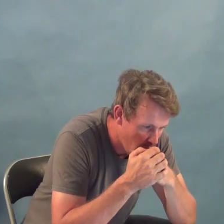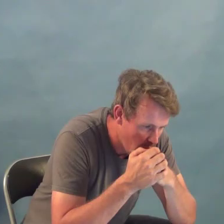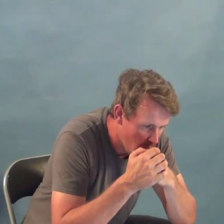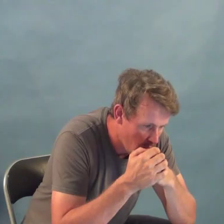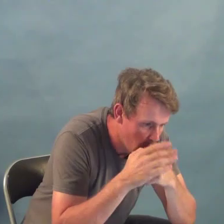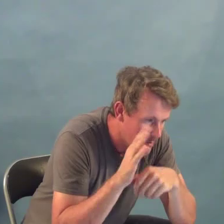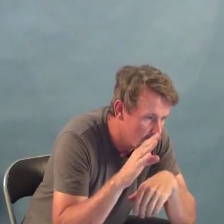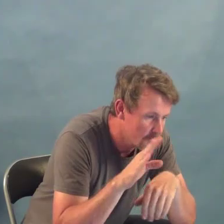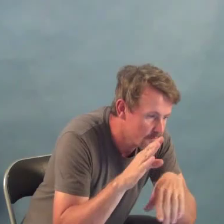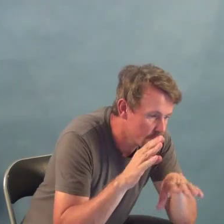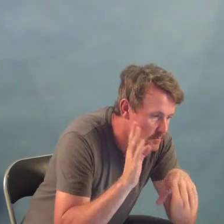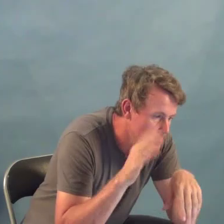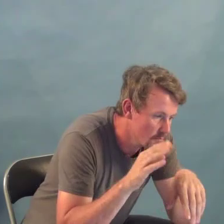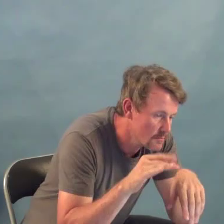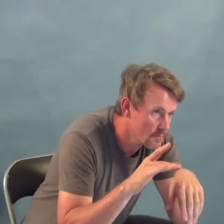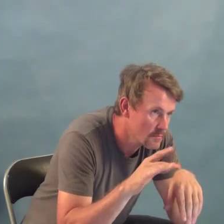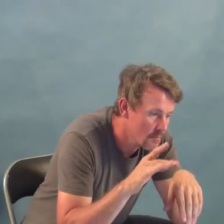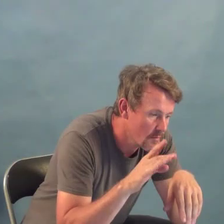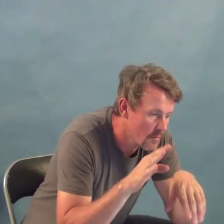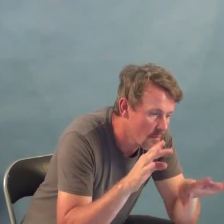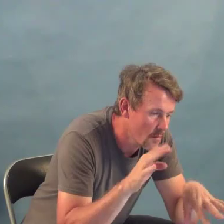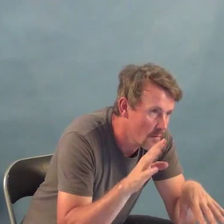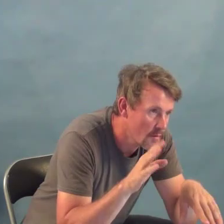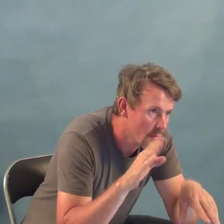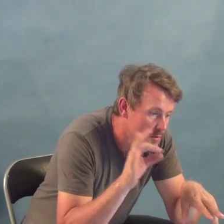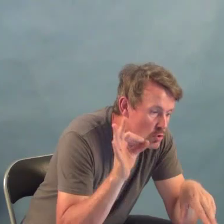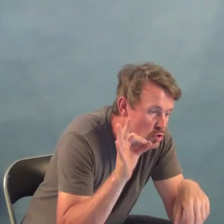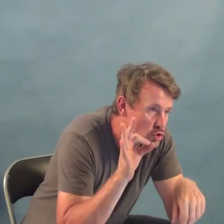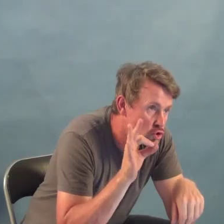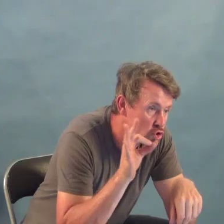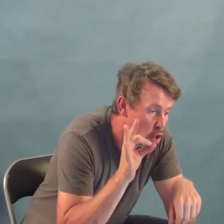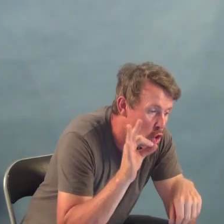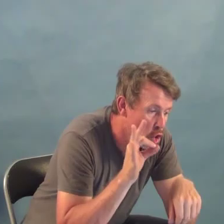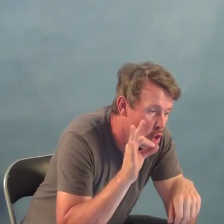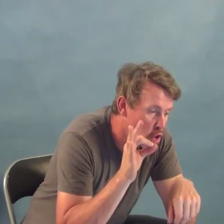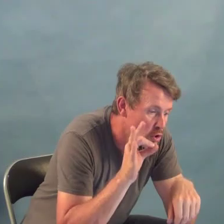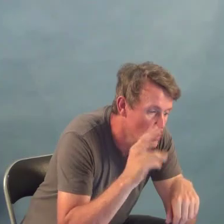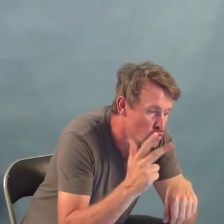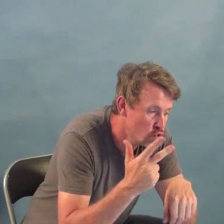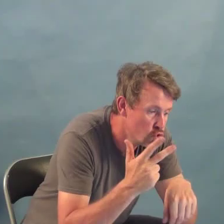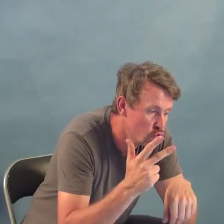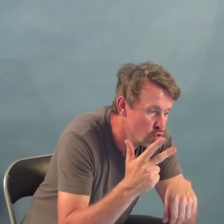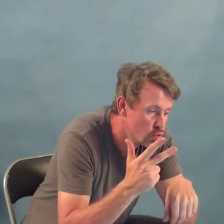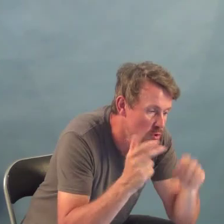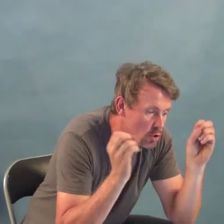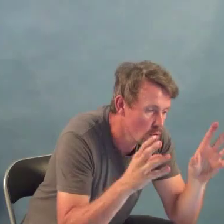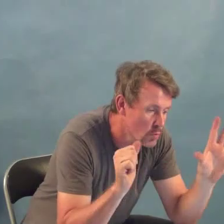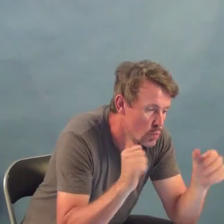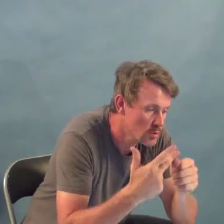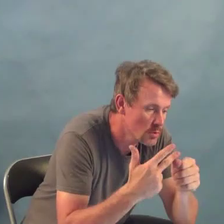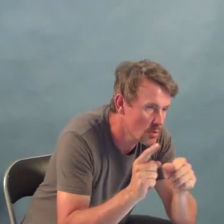Hej, hej, hej, a w środę, trzeciego, jestem w kinie od szóstej trzydzieści do dziewiątej trzydzieści.